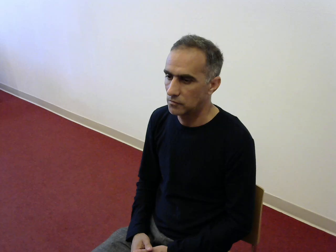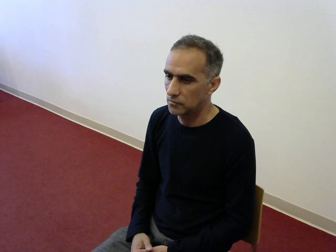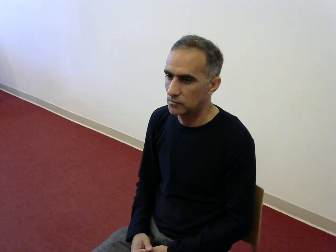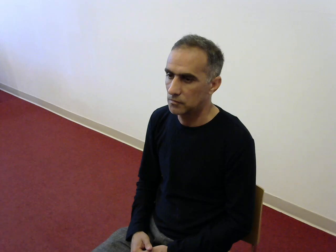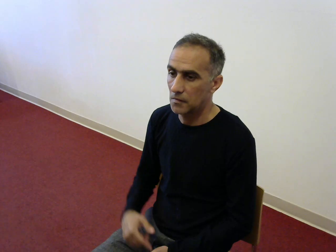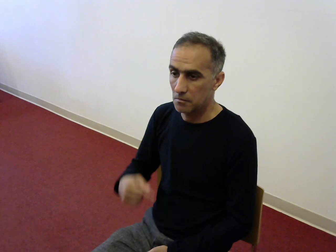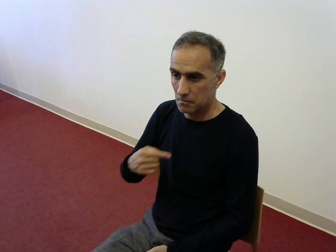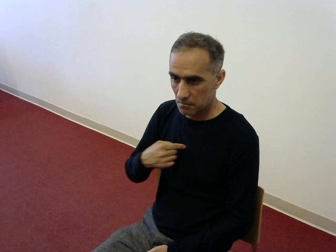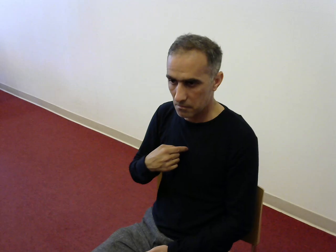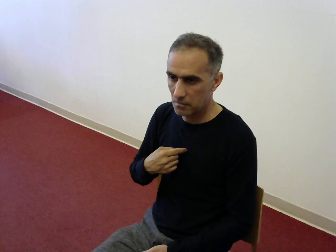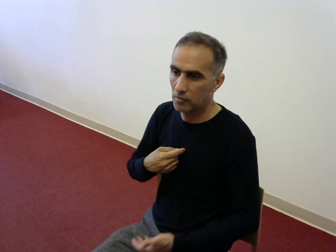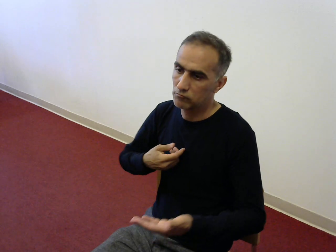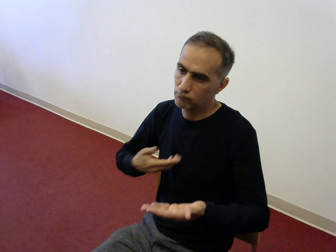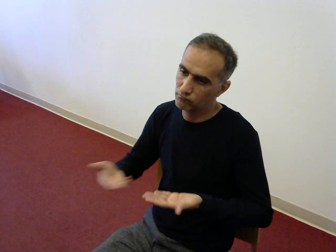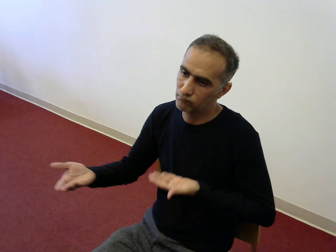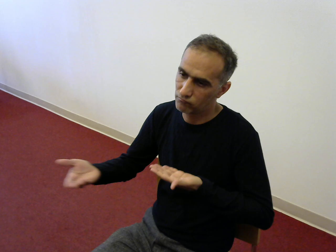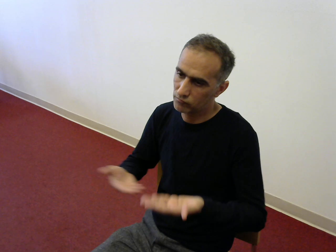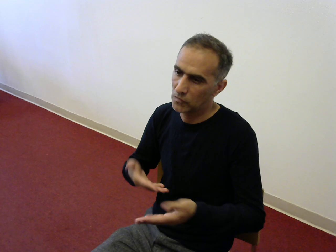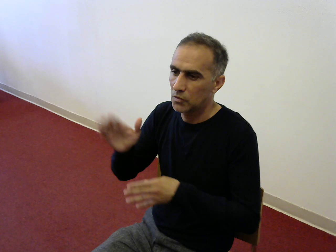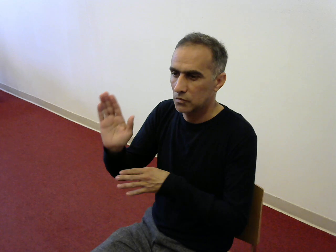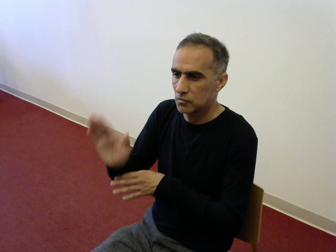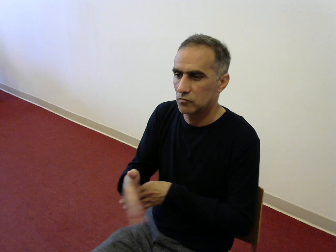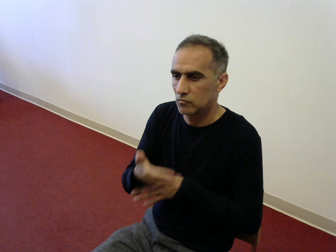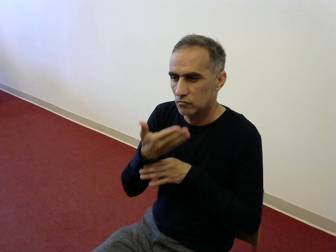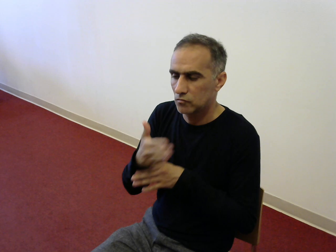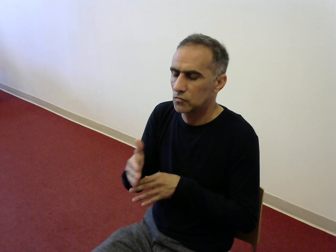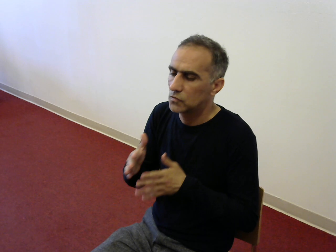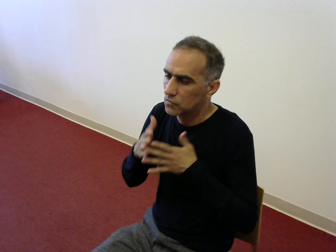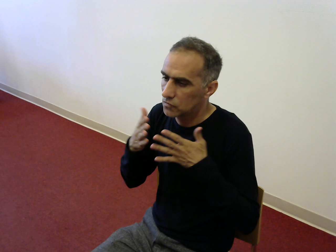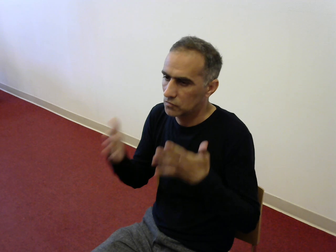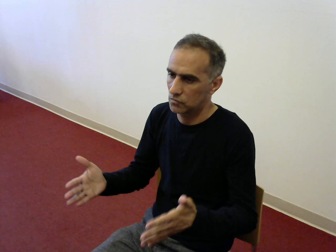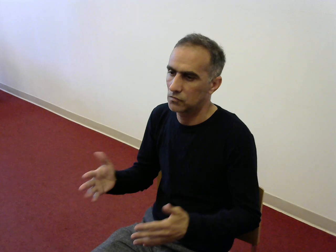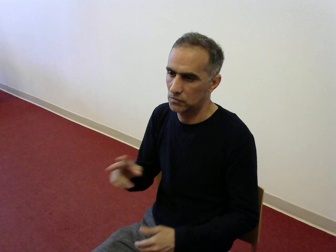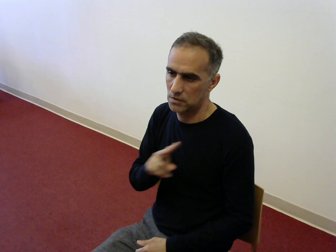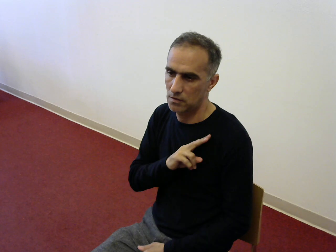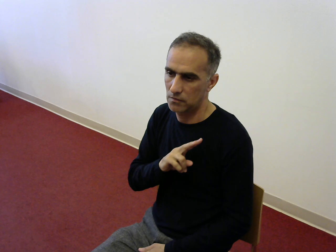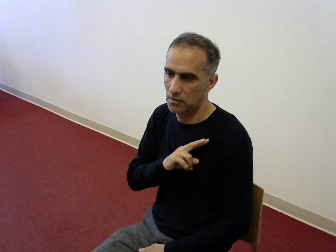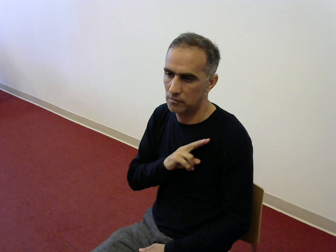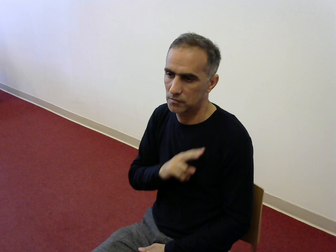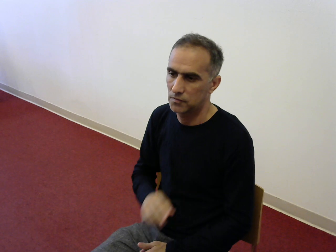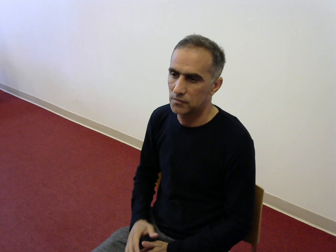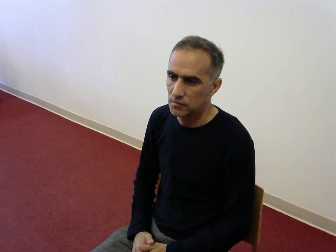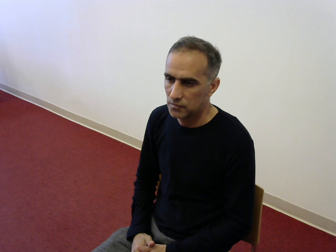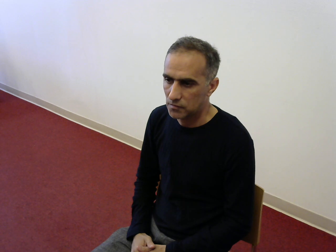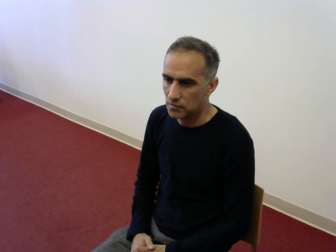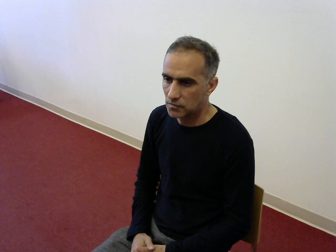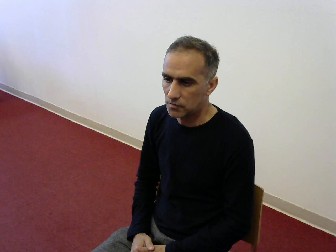Mən piyada gəzməyi çox sevirəm